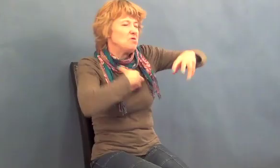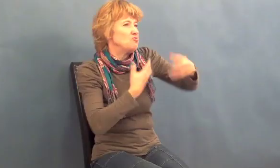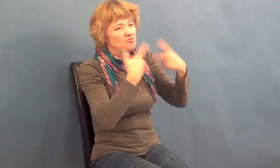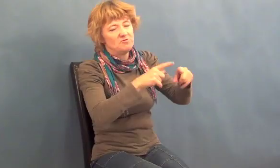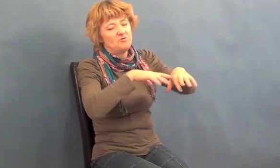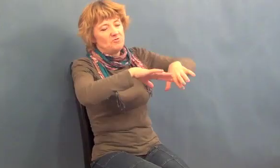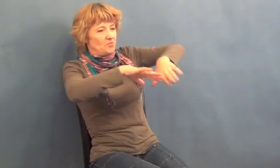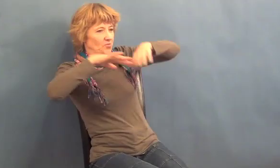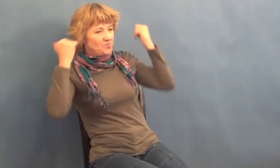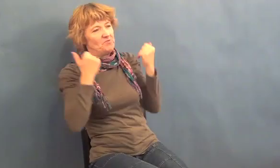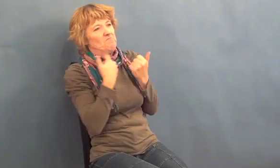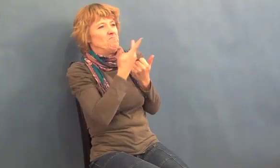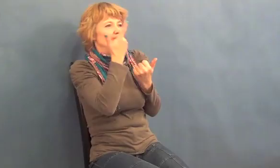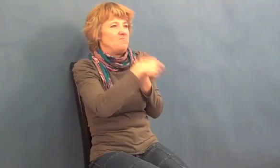Więc nic i wycofują się.